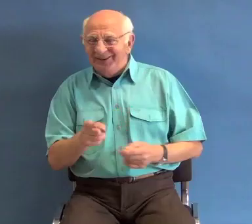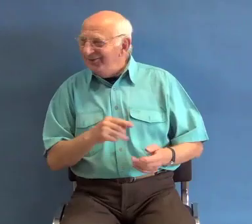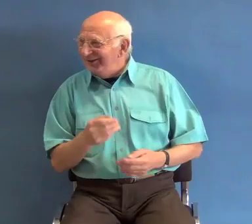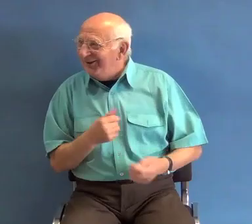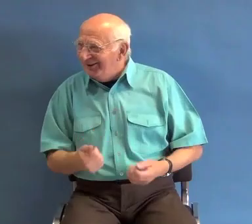Trudno.